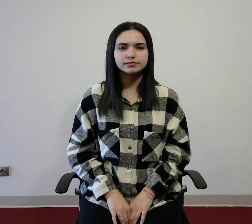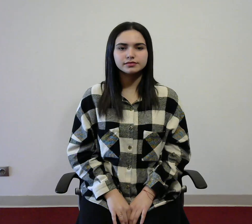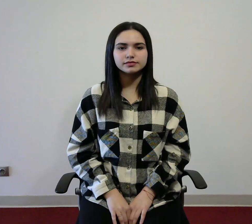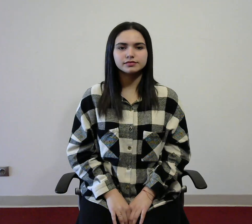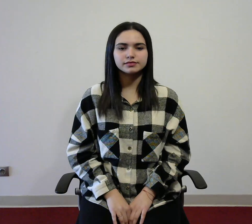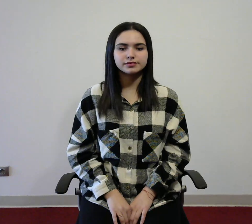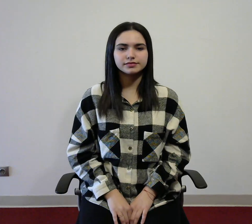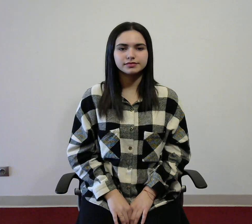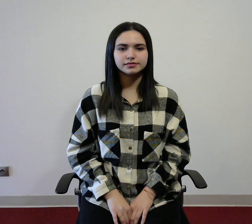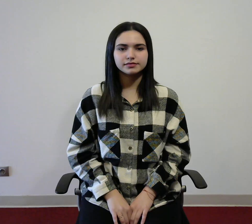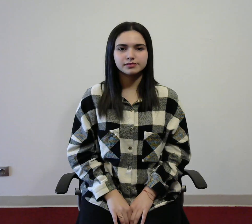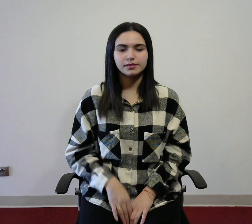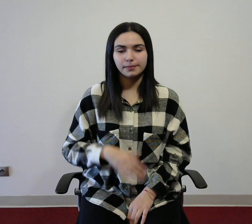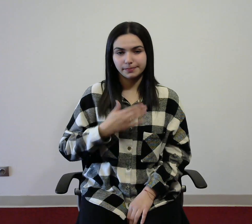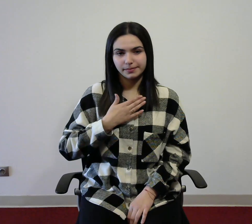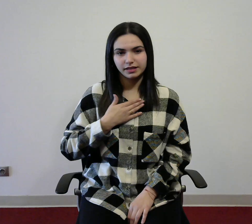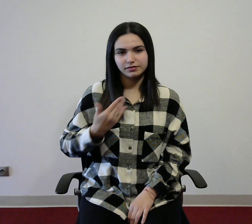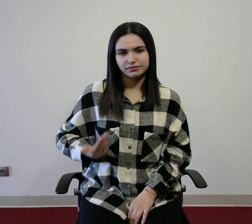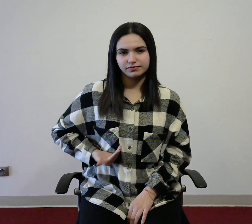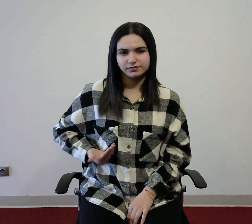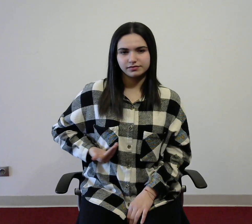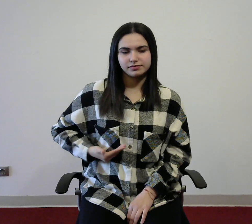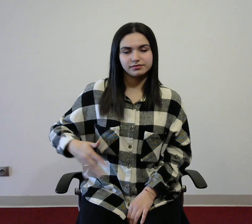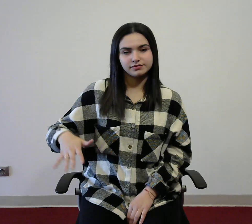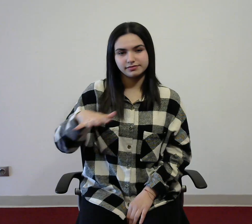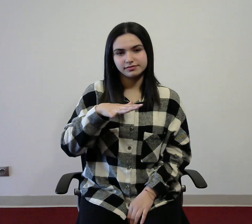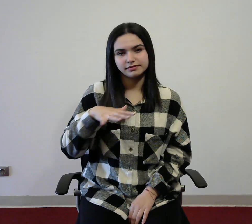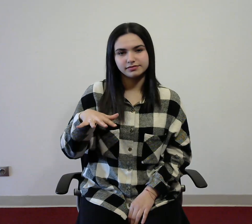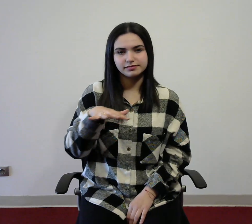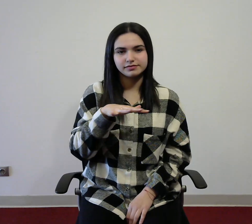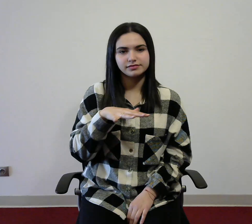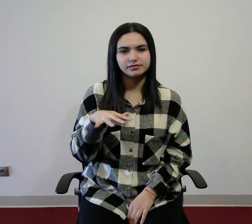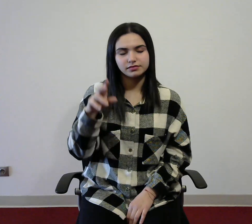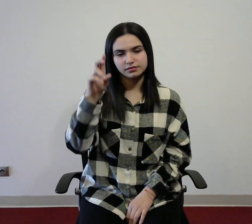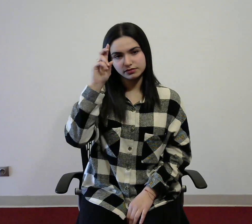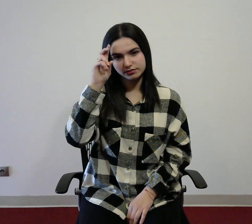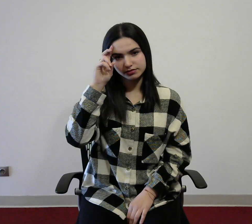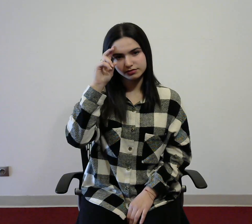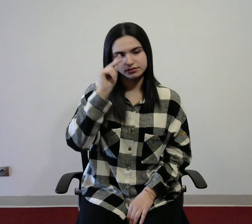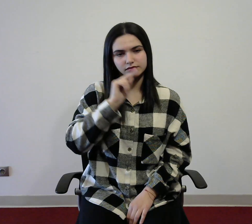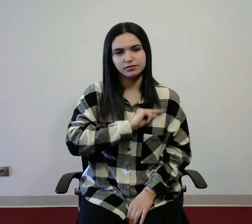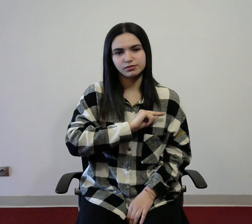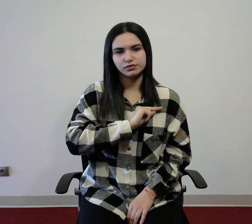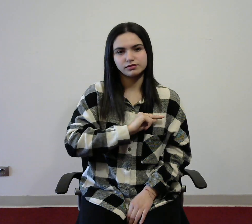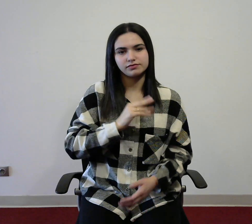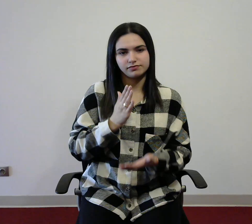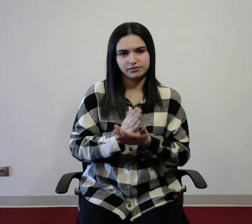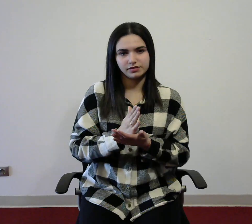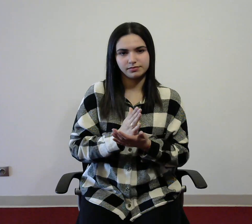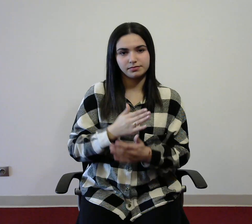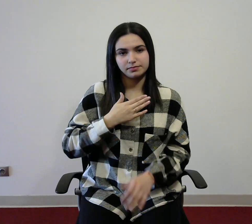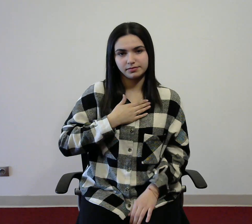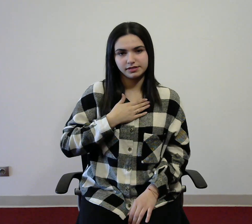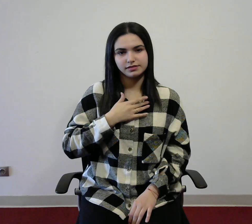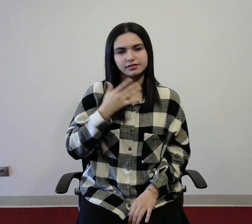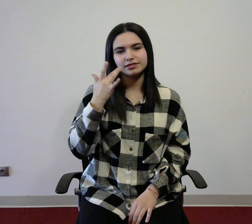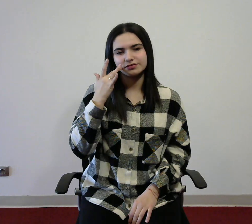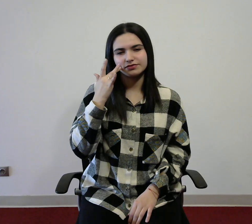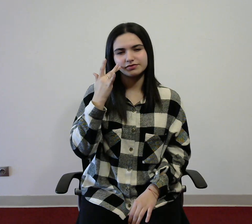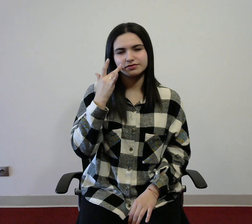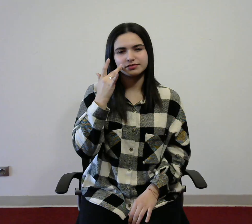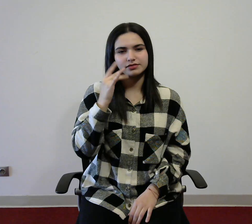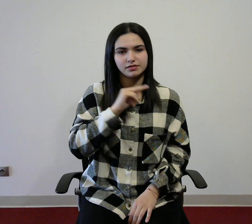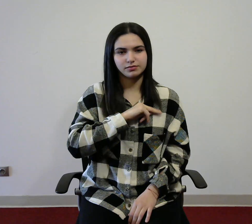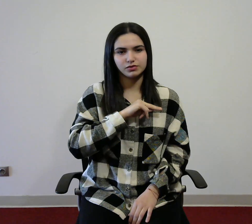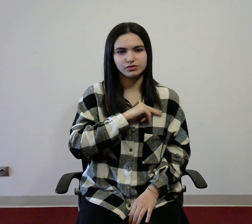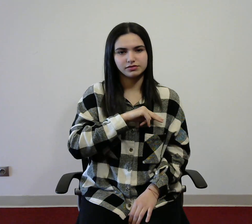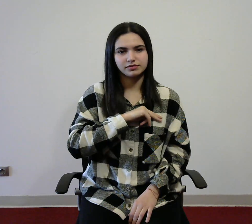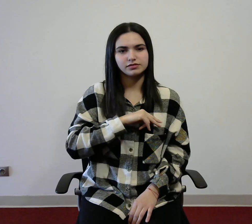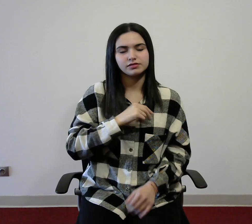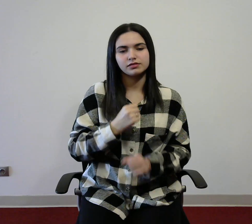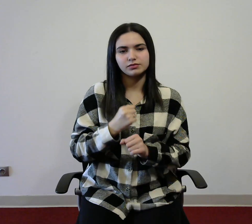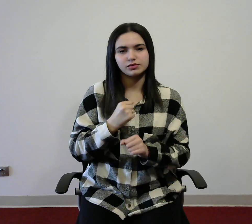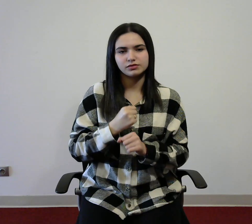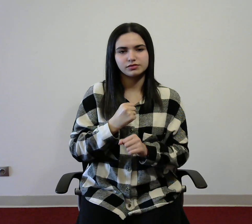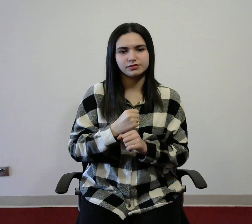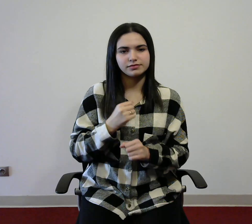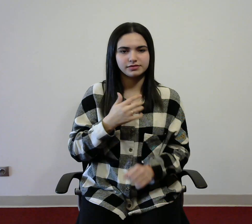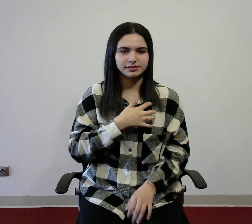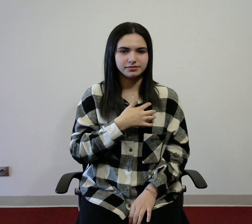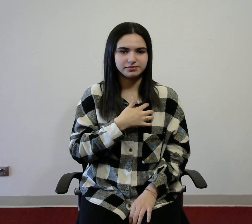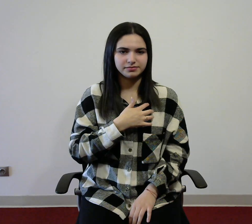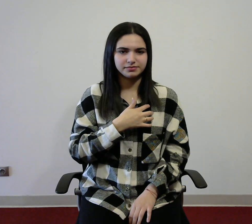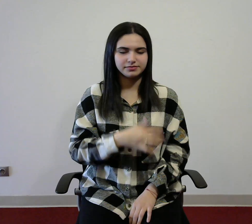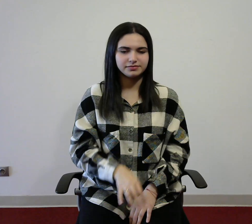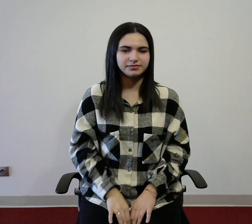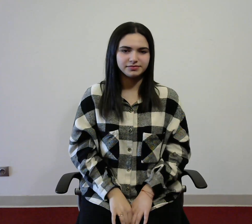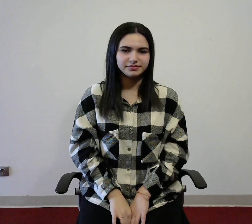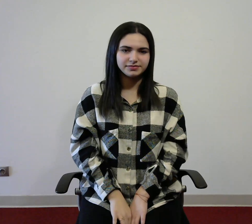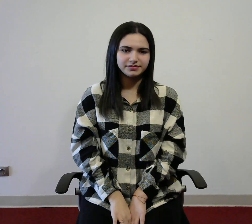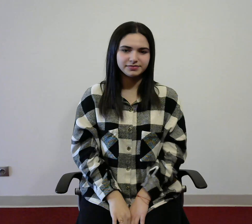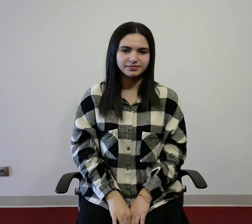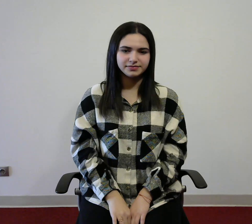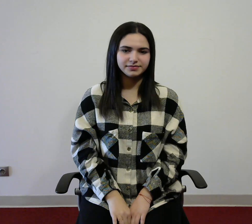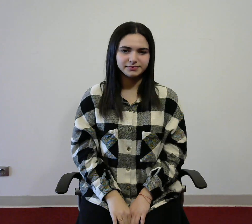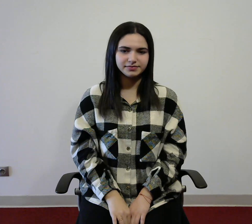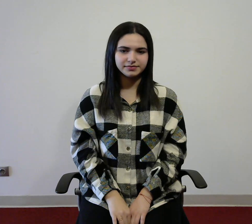Mənim yaşadığım ərazidə dövlət işi var, mən həmin işdə işləmək istəyirəm